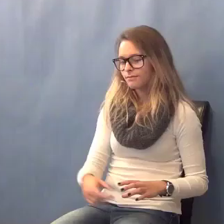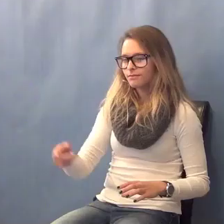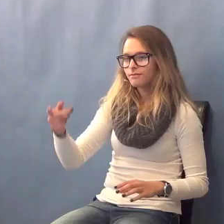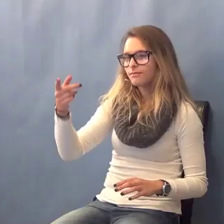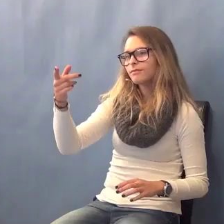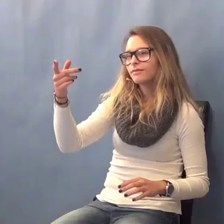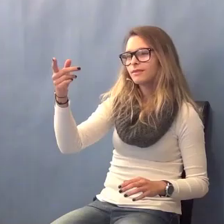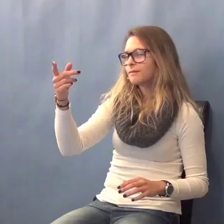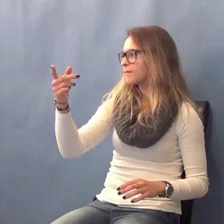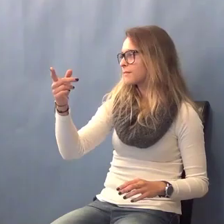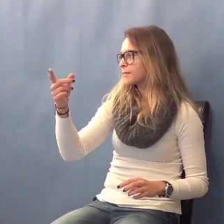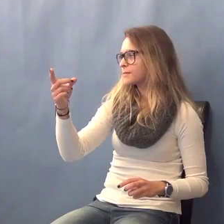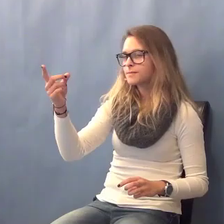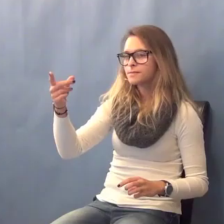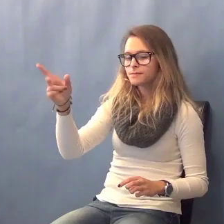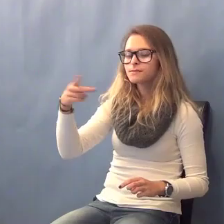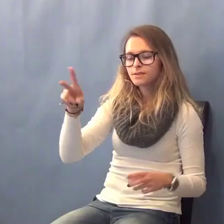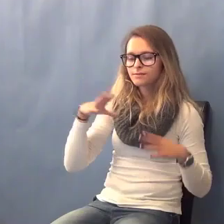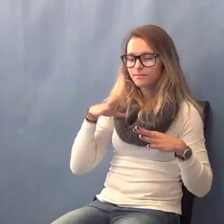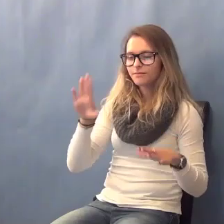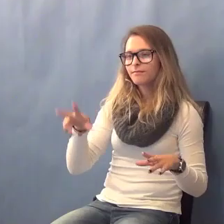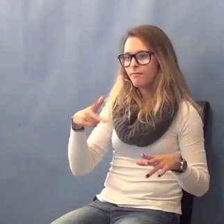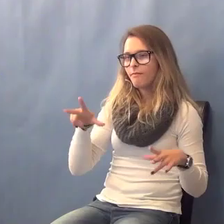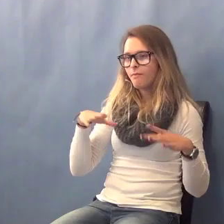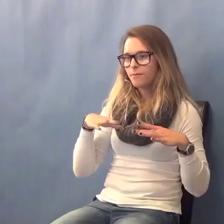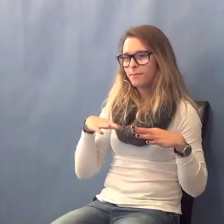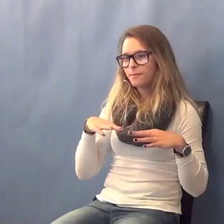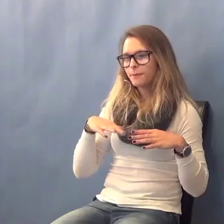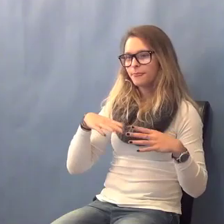Kiedy masz wolne?